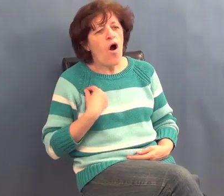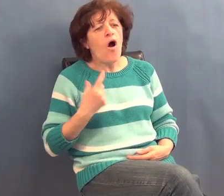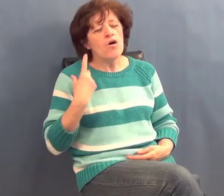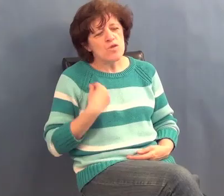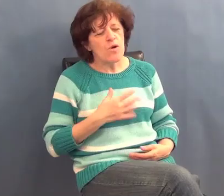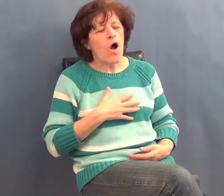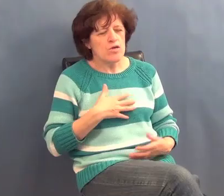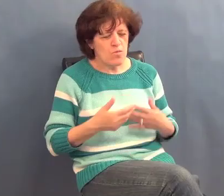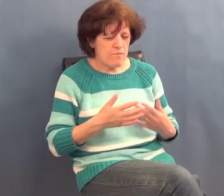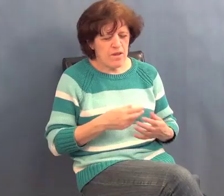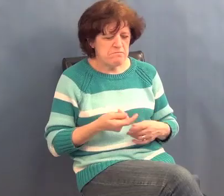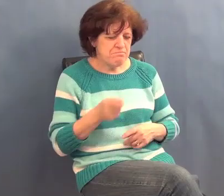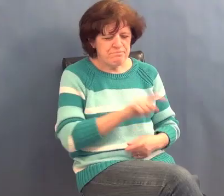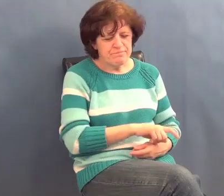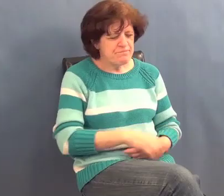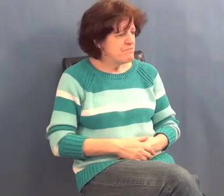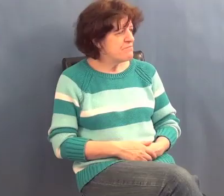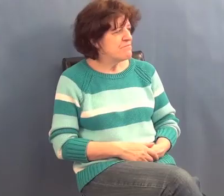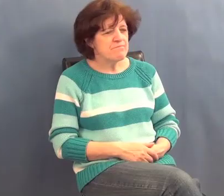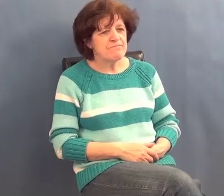Osoba która czuje się słabo to przewróci się.